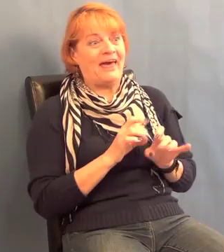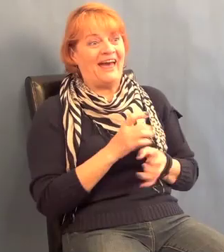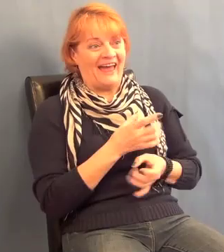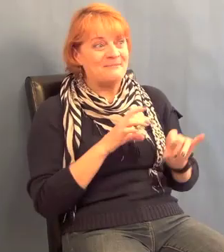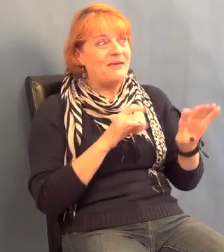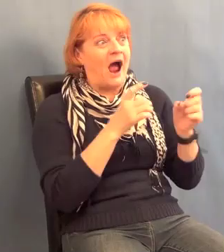Biegać.